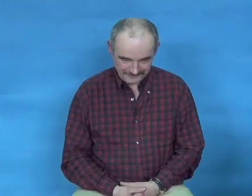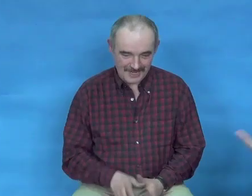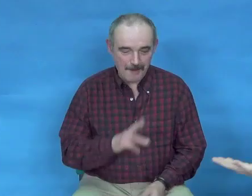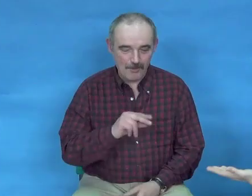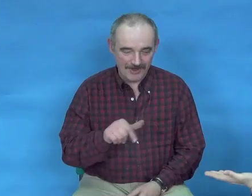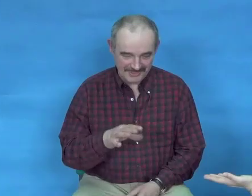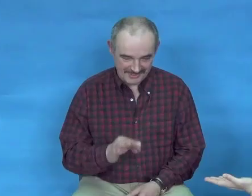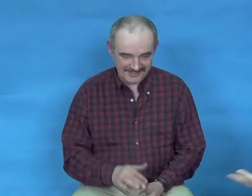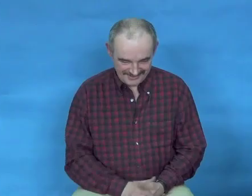płot.